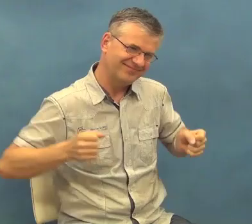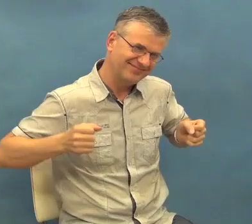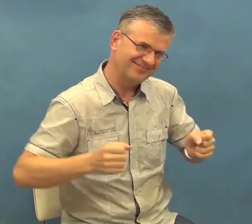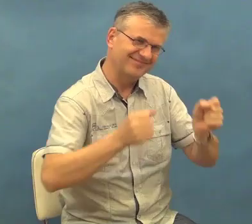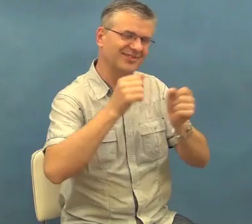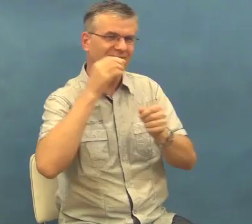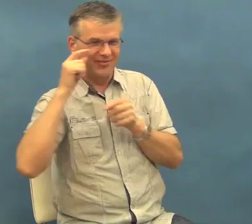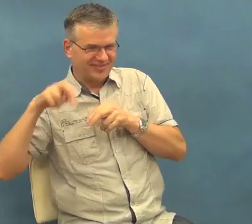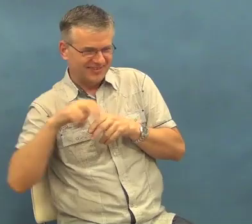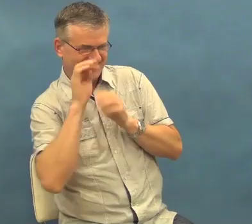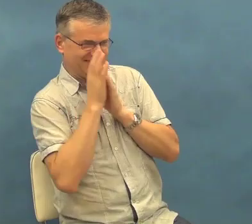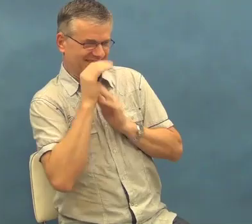Kot podchodzi, zaciera ręce i czeka.